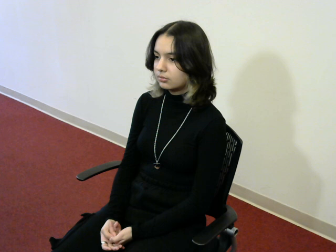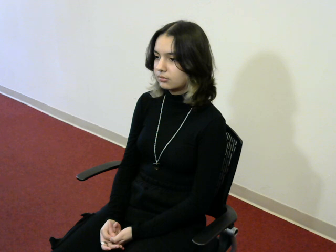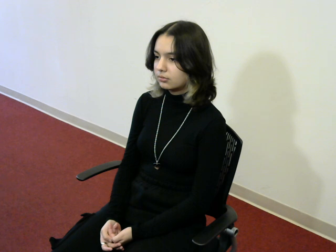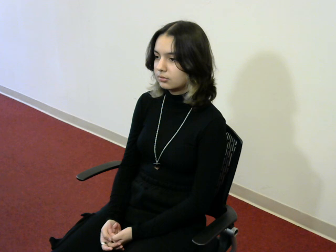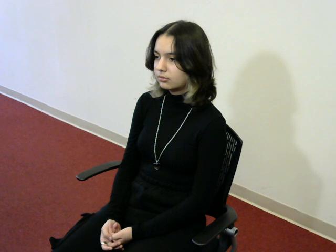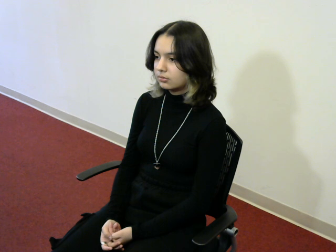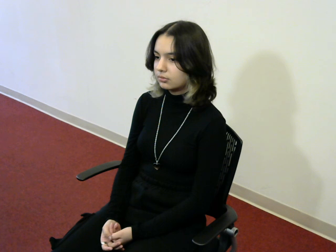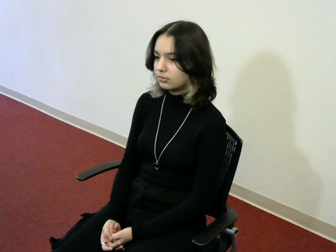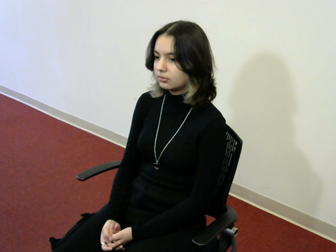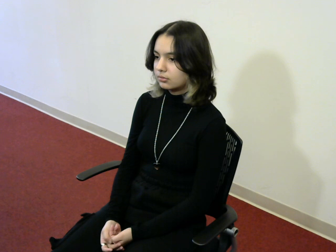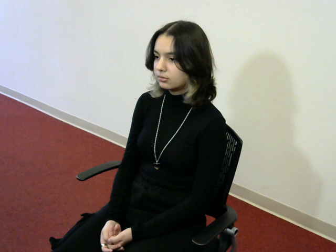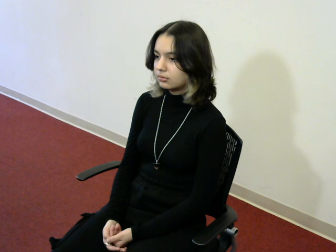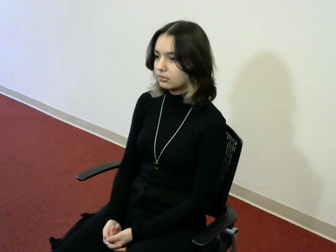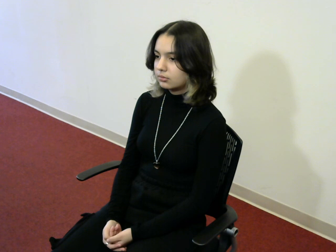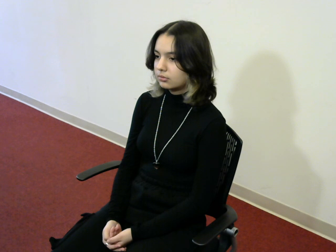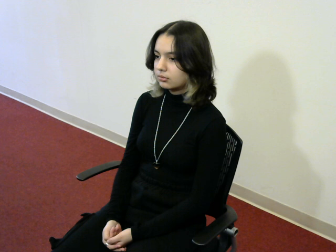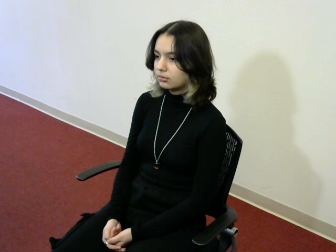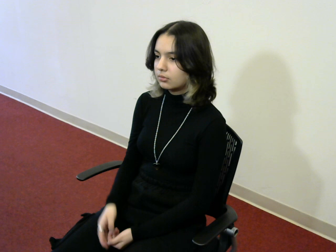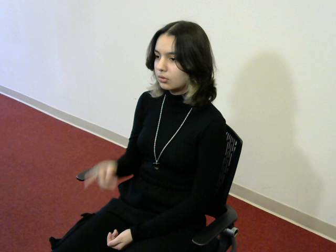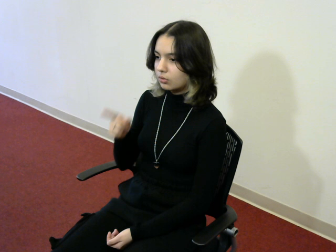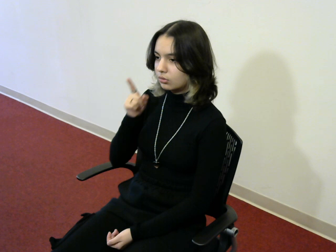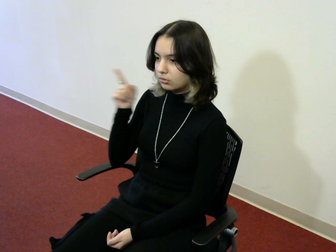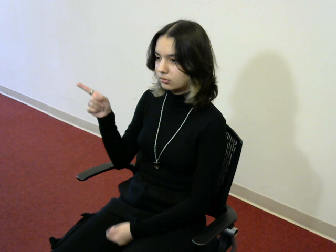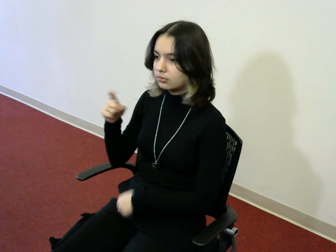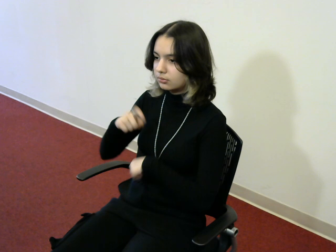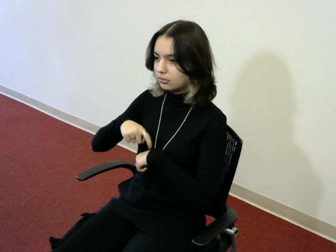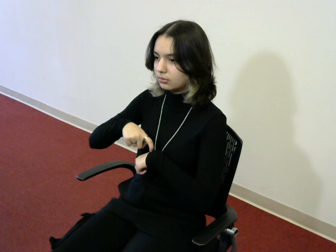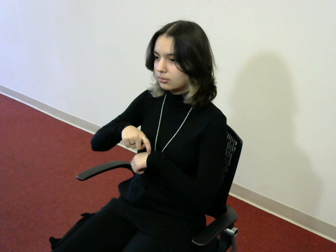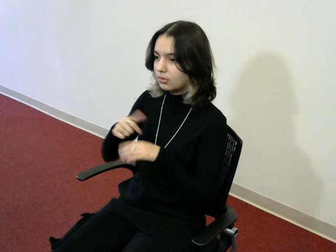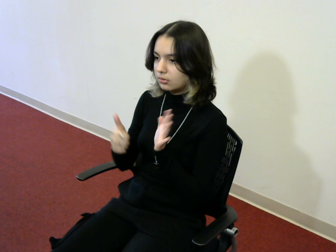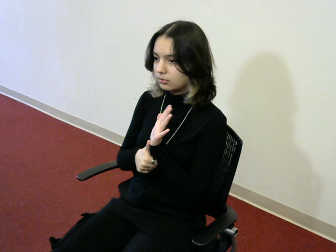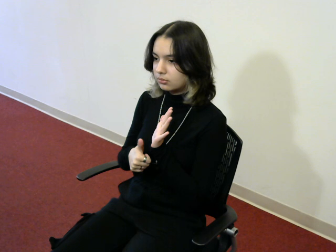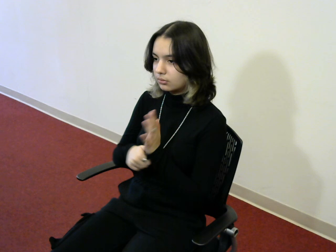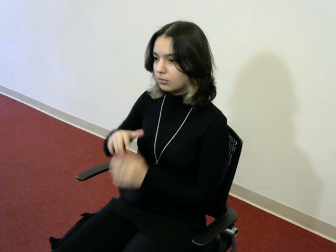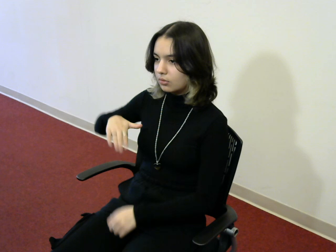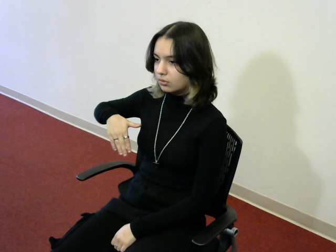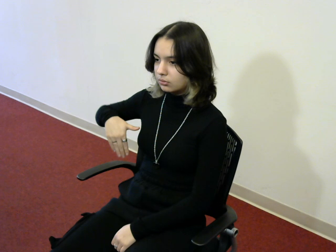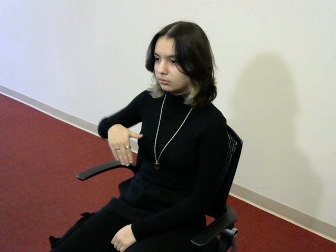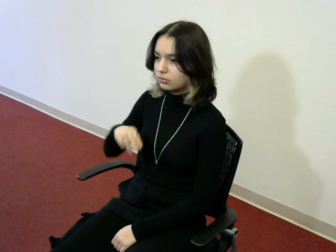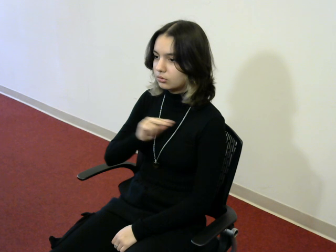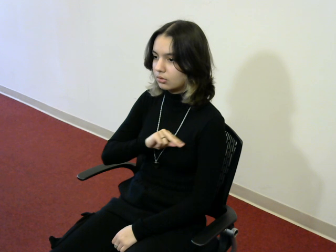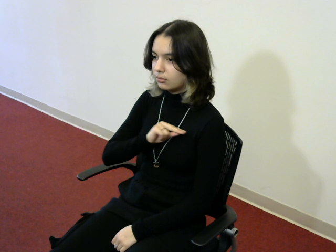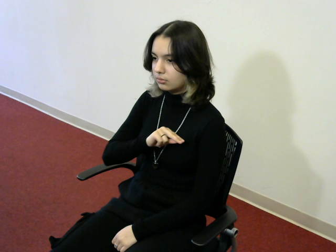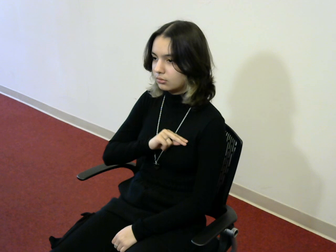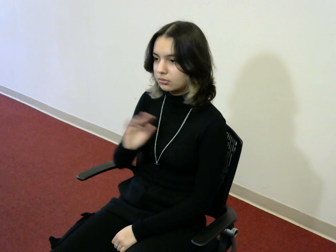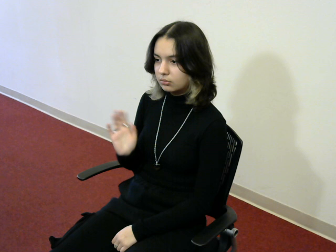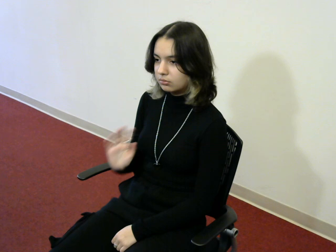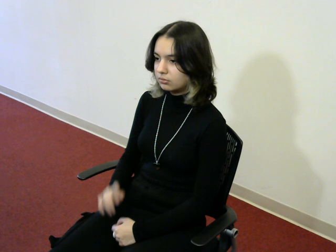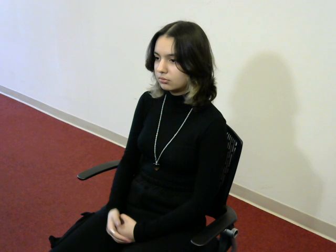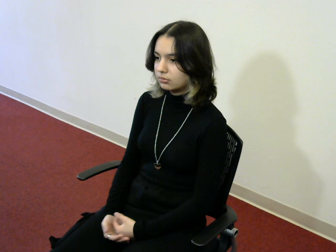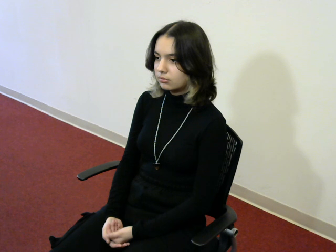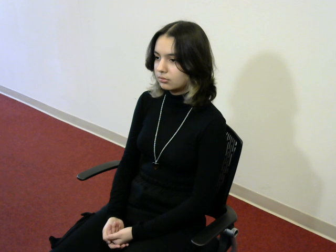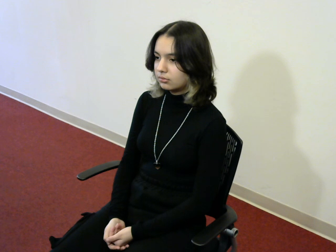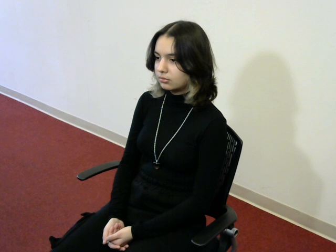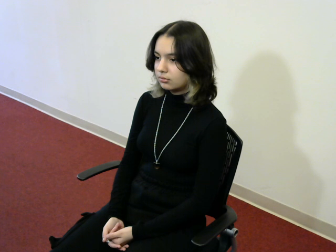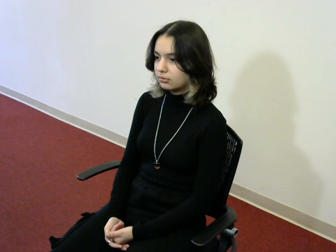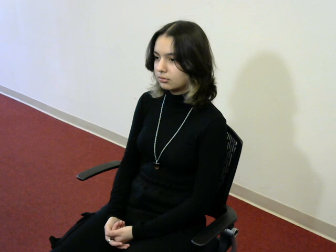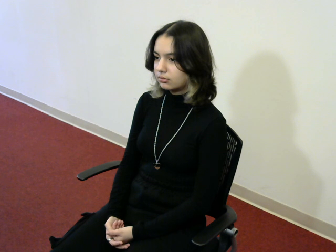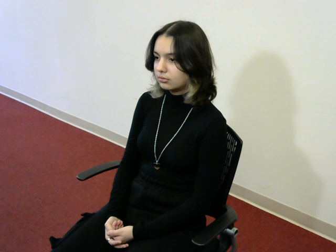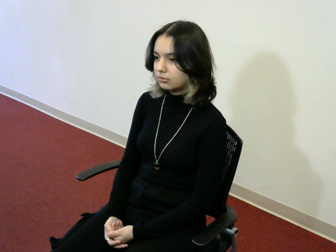O saat 6-dan sonra işləmir